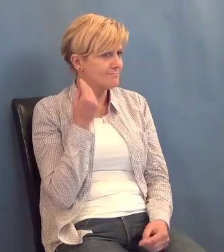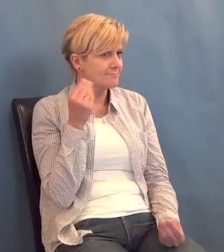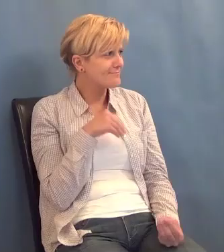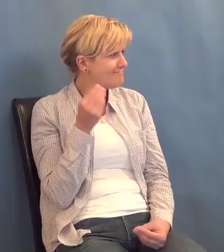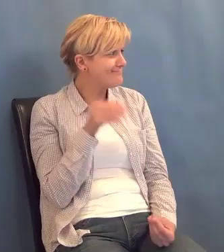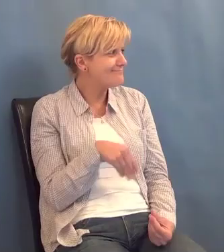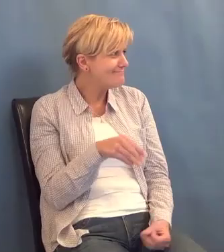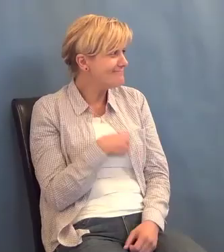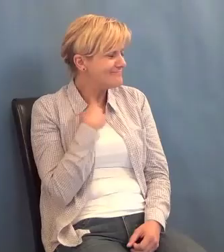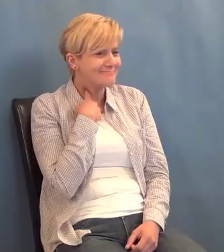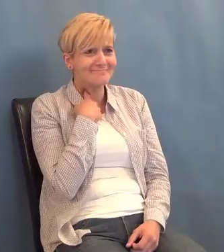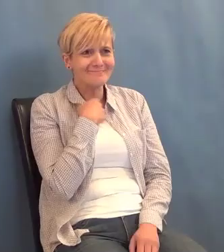Nie ma tego, wymyślone.